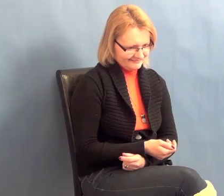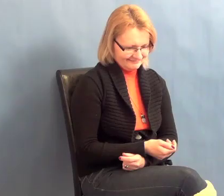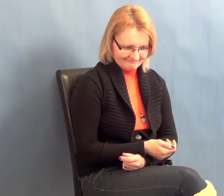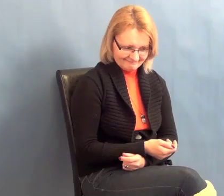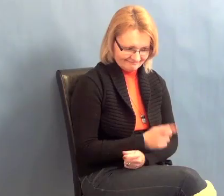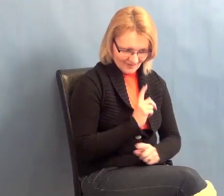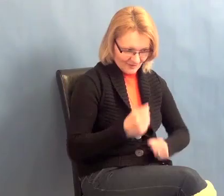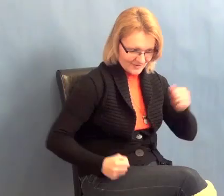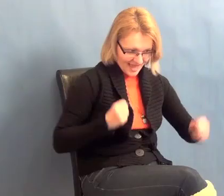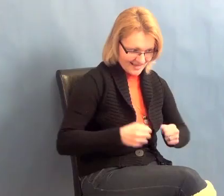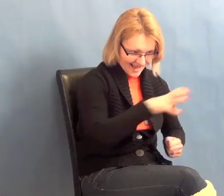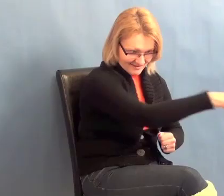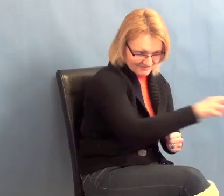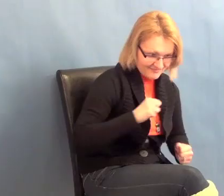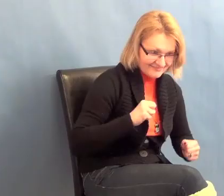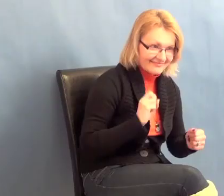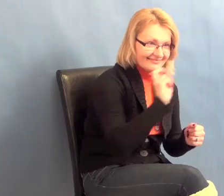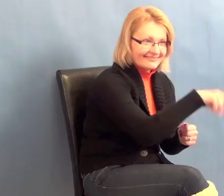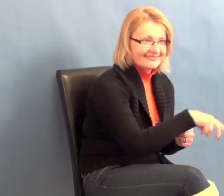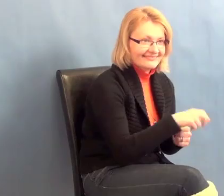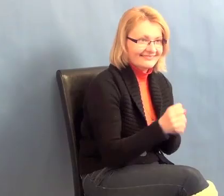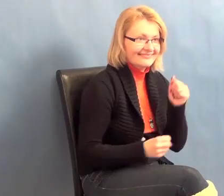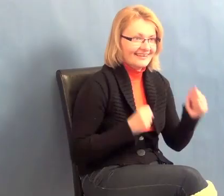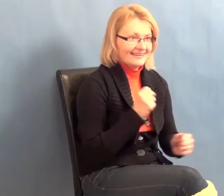Nie wolno biegać? Zabierać? Wskakiwać?